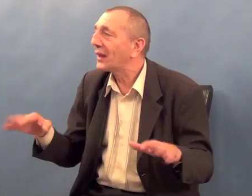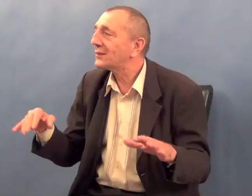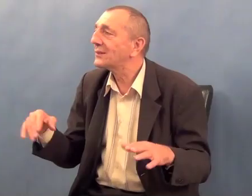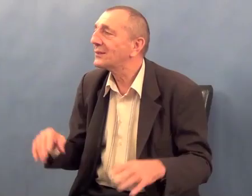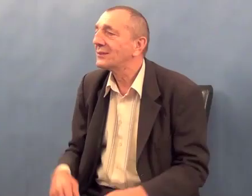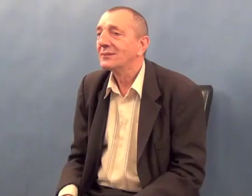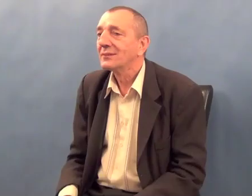Ptak.